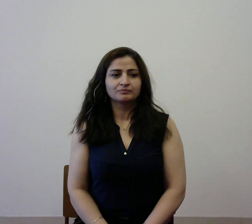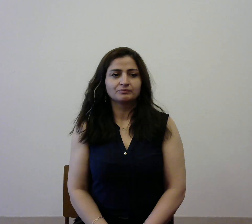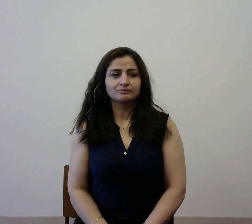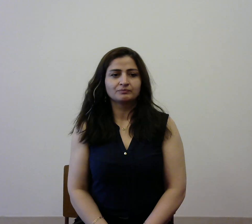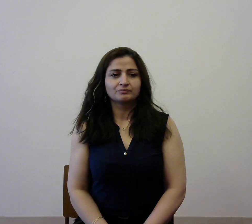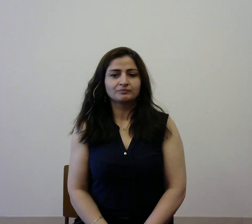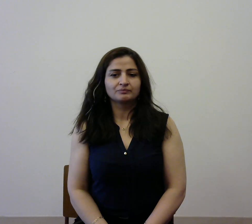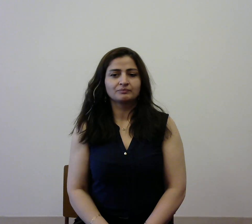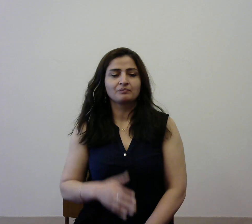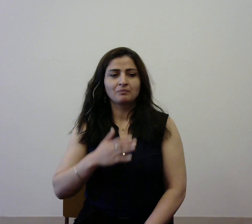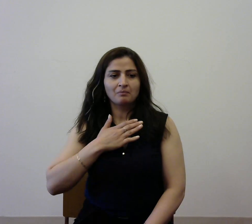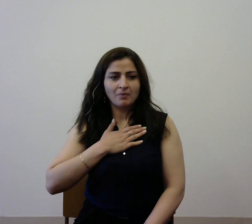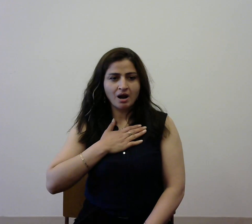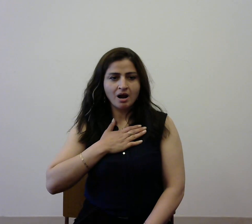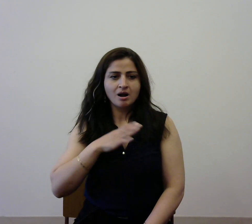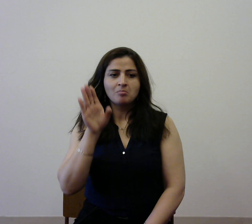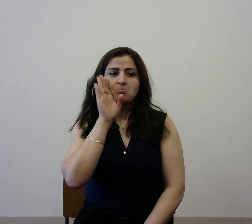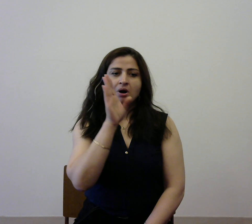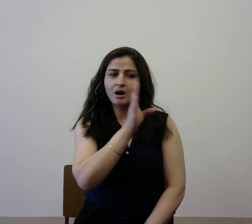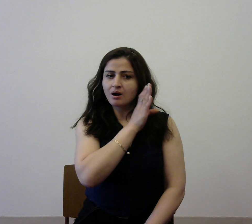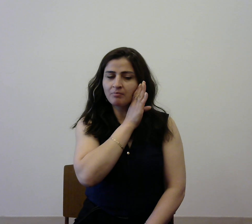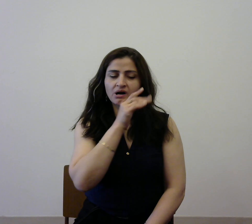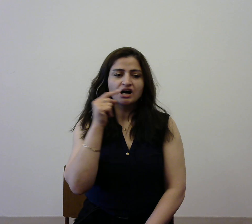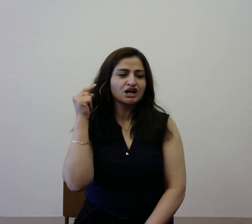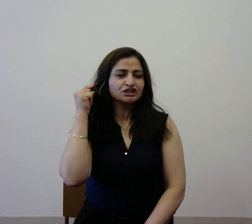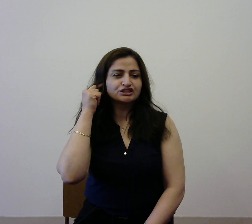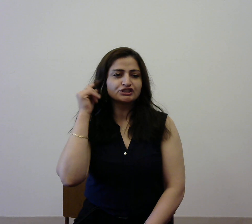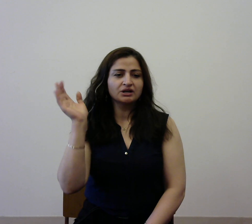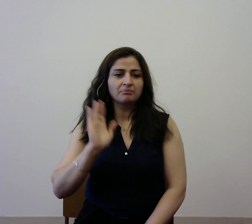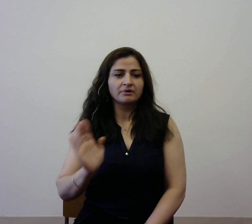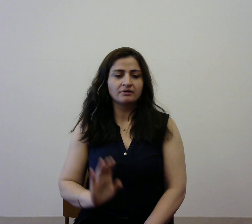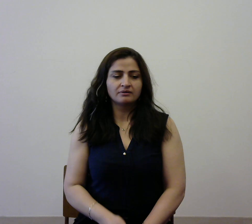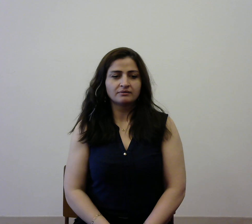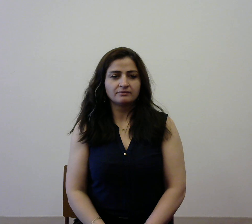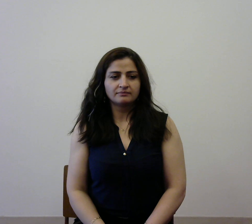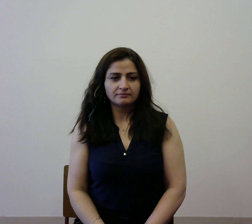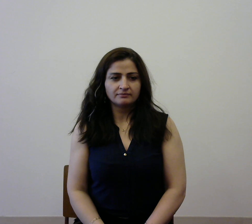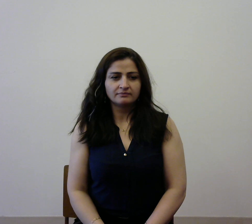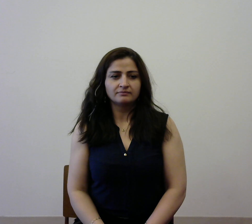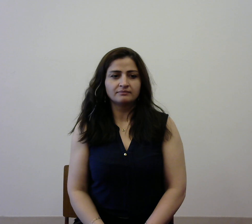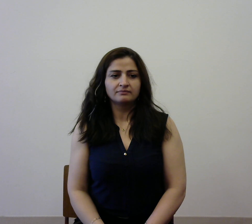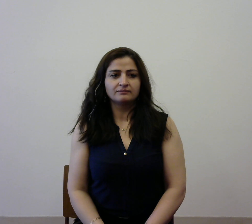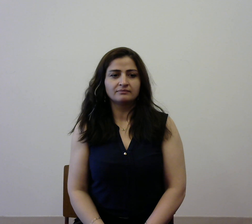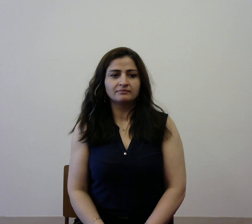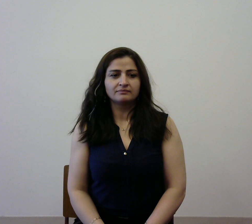Mənim anam eşitmir